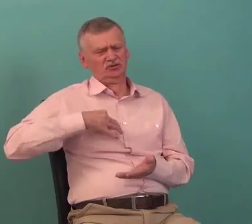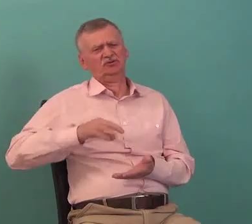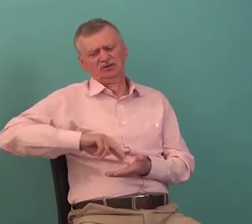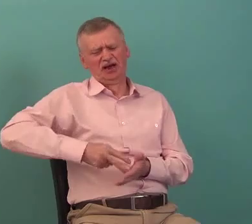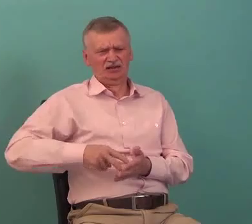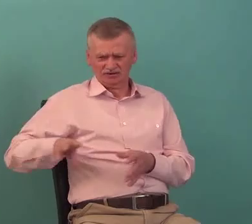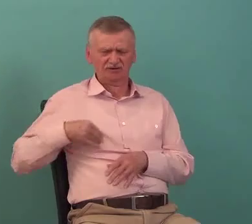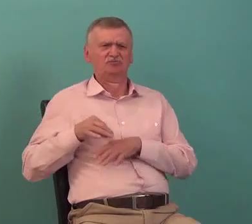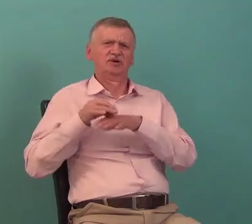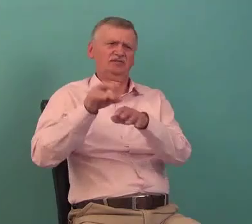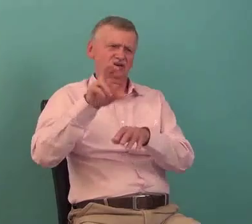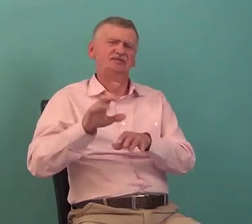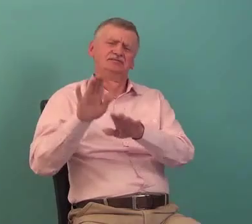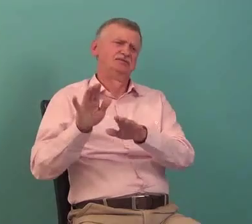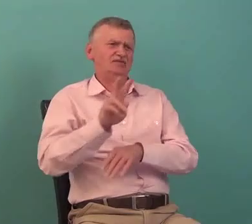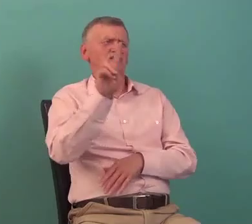Ja ją odwożę do Raciborza i jestem tam przez dwie godziny.